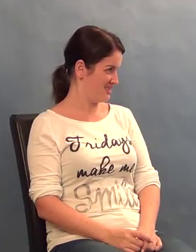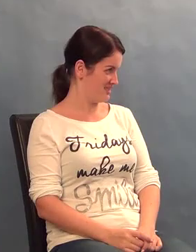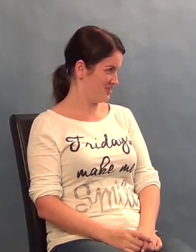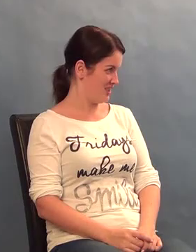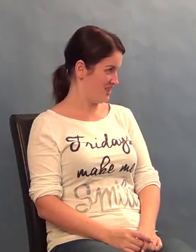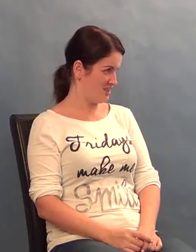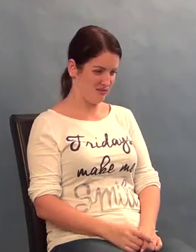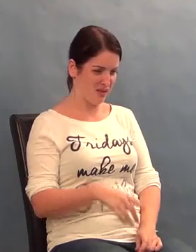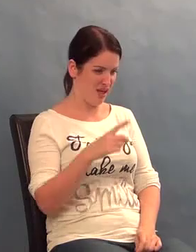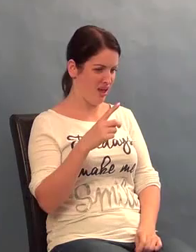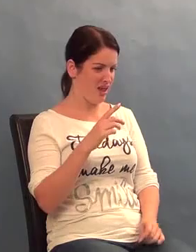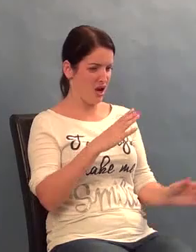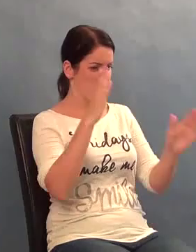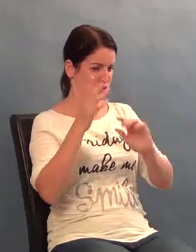Myszka Miki boi się.